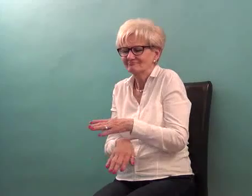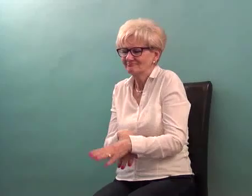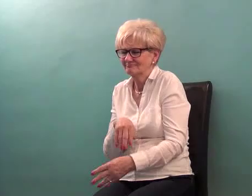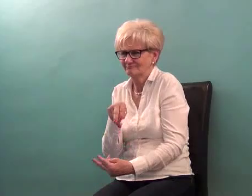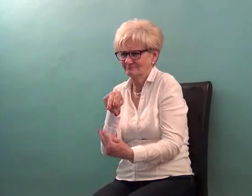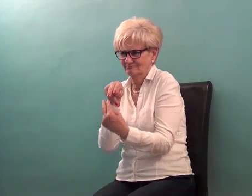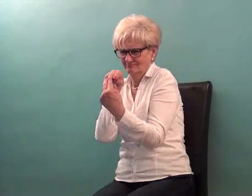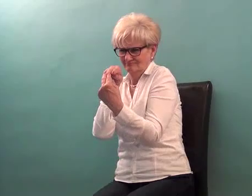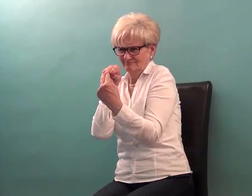Patrzą na siebie, zbliżeni pyszczkami.